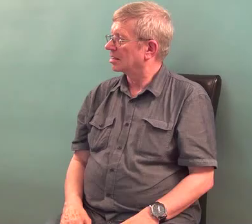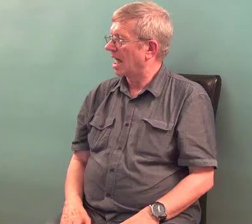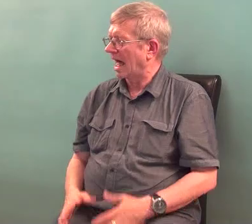Ale...